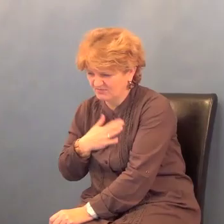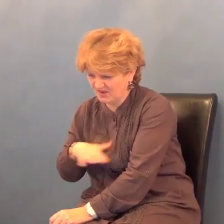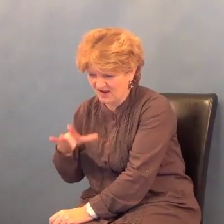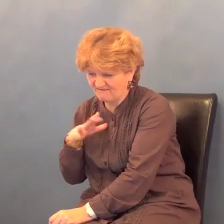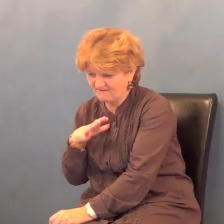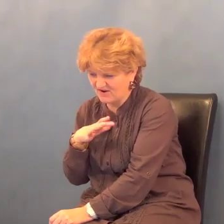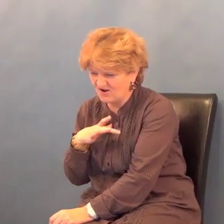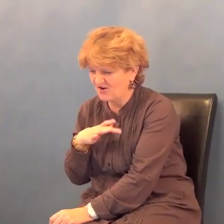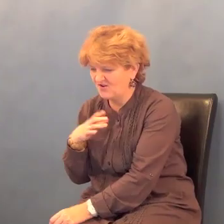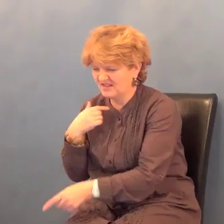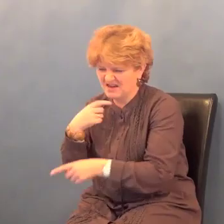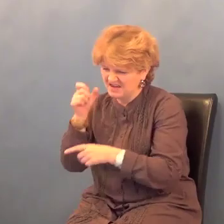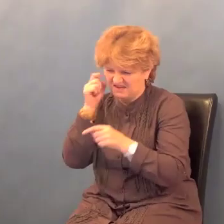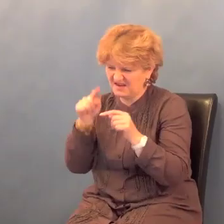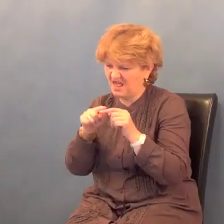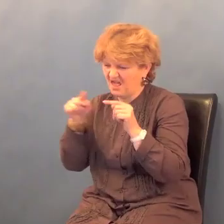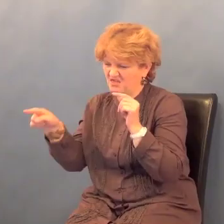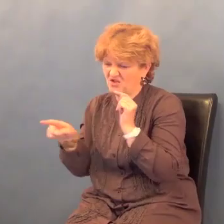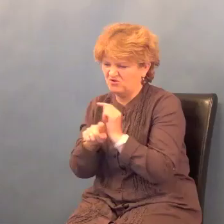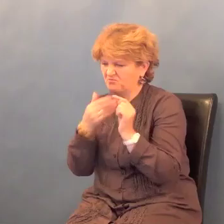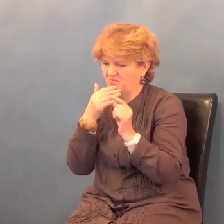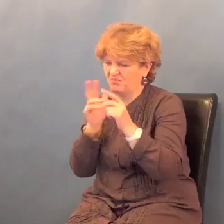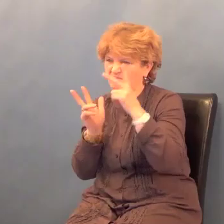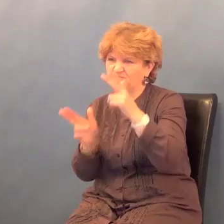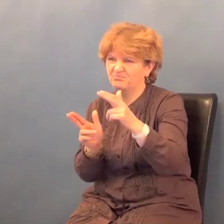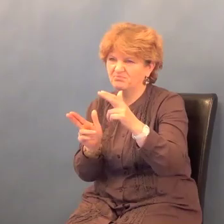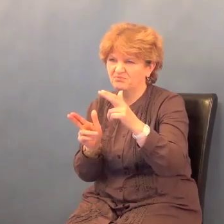Wolne mam od rana do po południa.